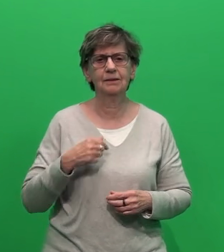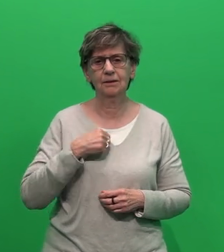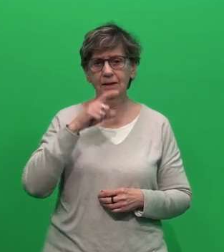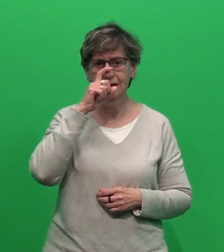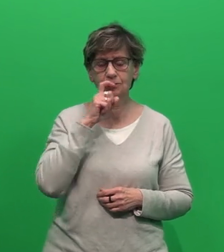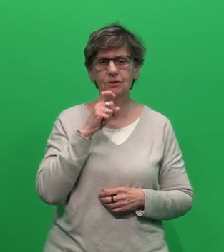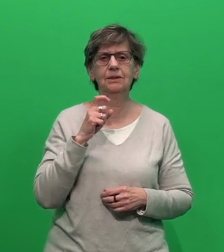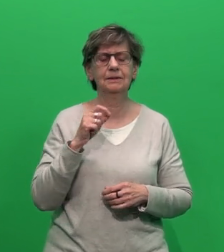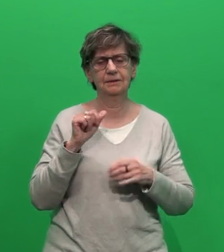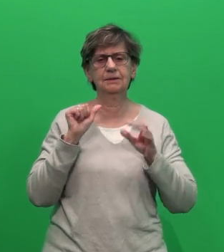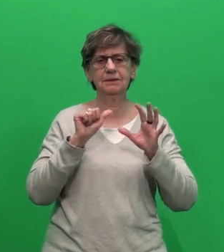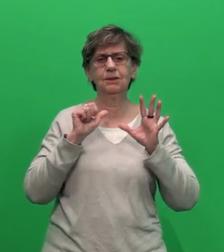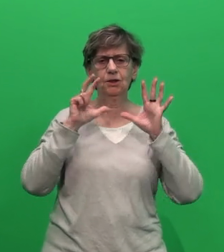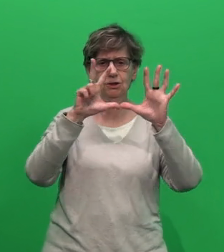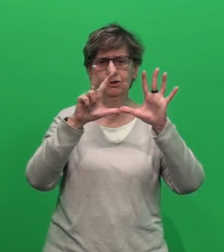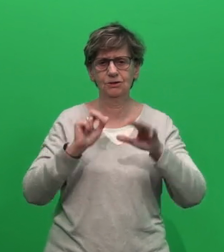Tinc seixanta-vuit anys.